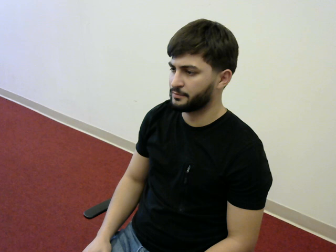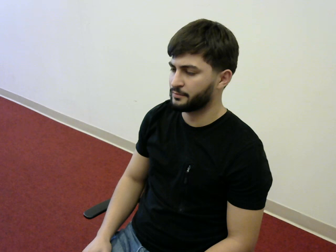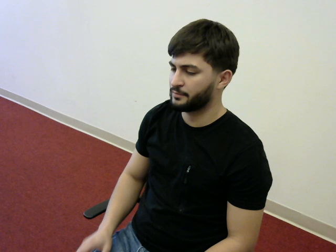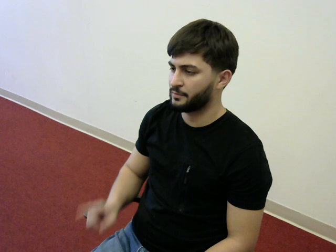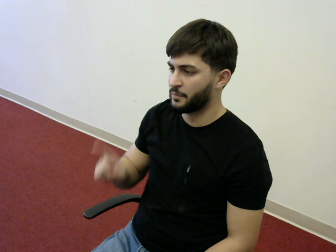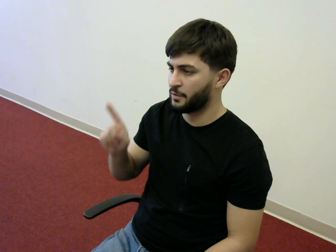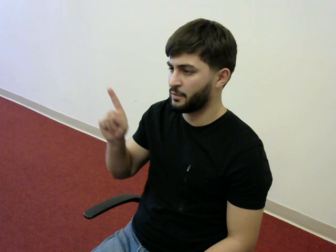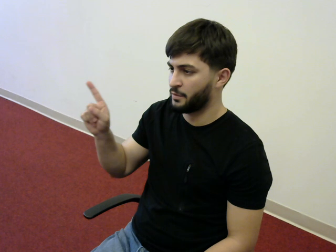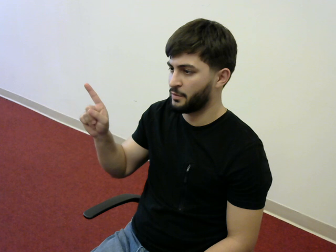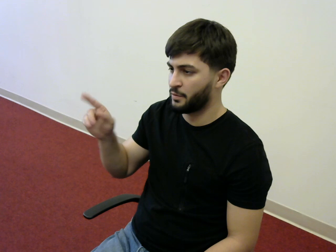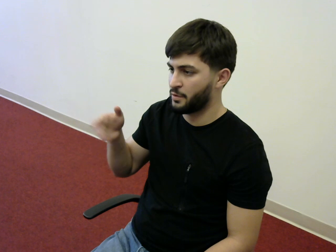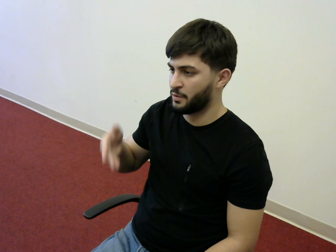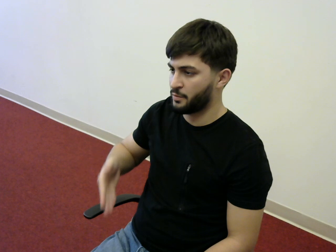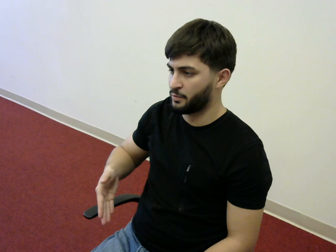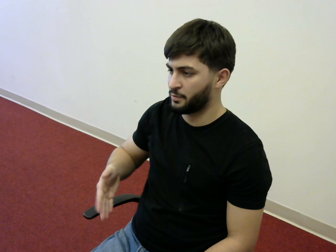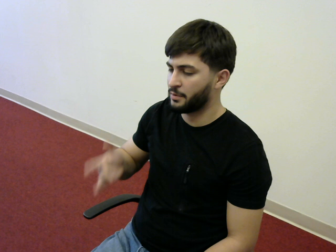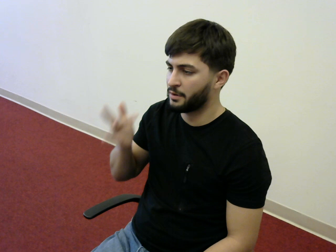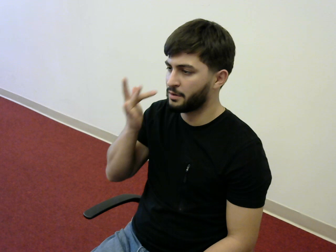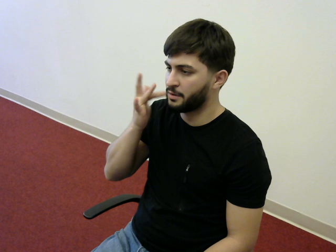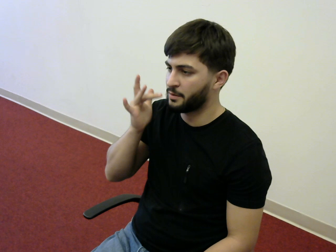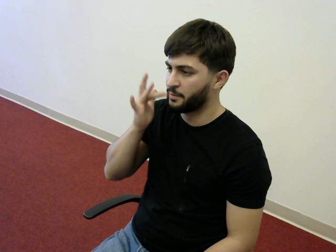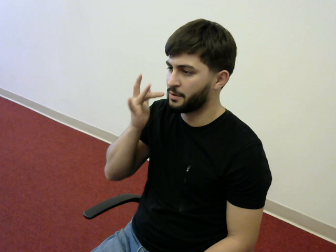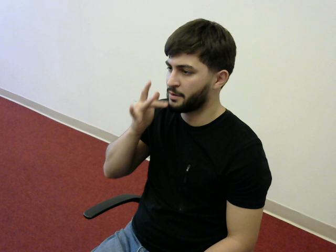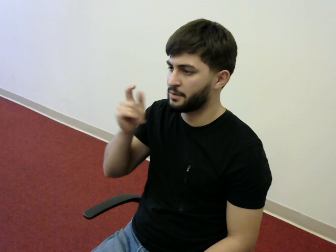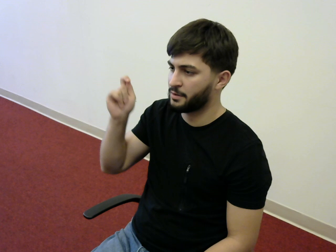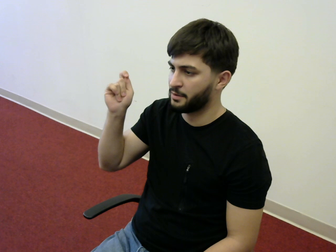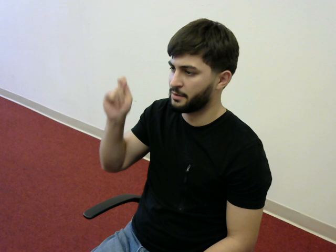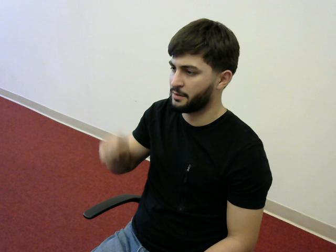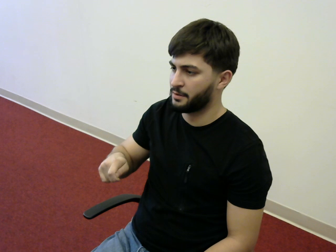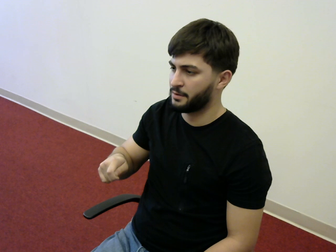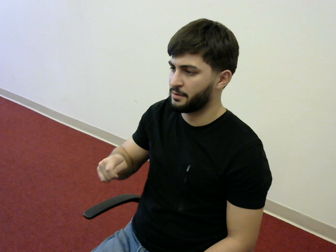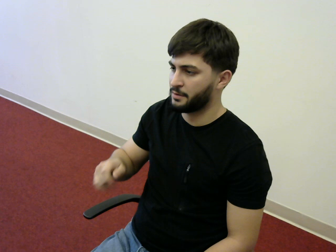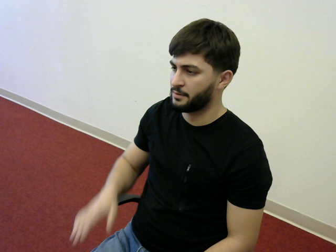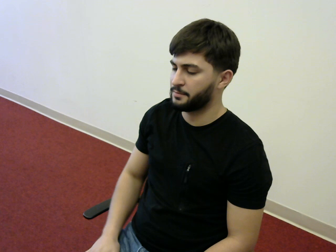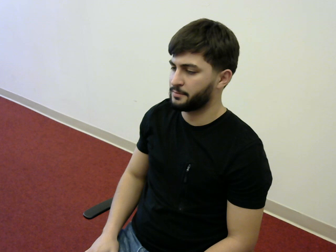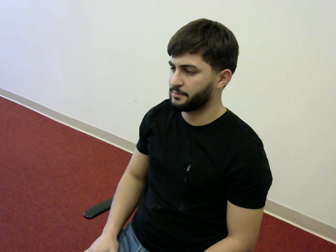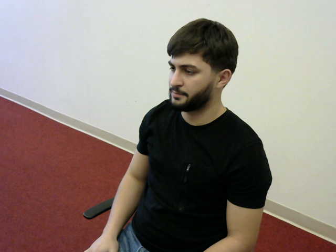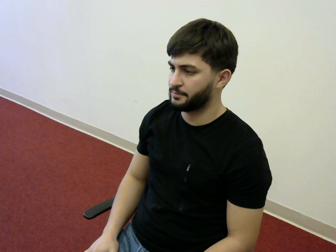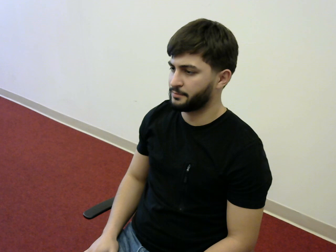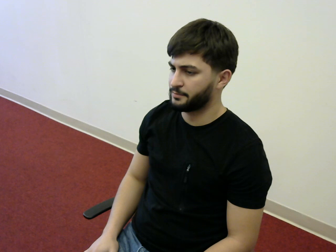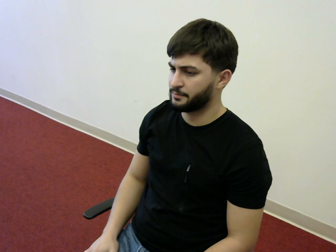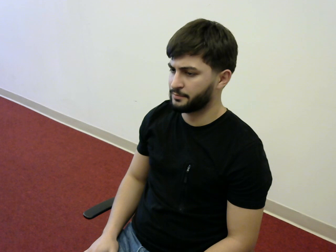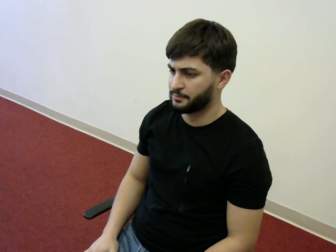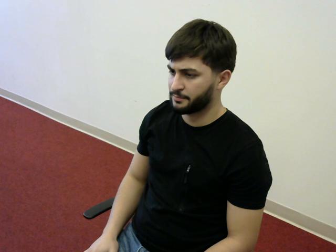O bura Amerikadan gəlib